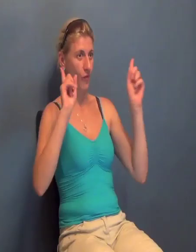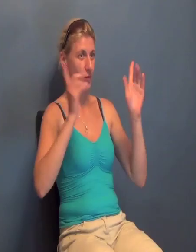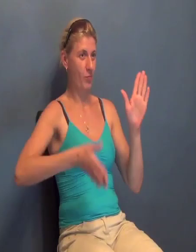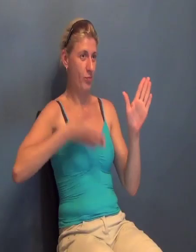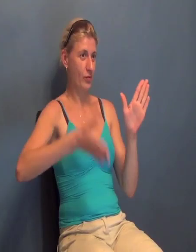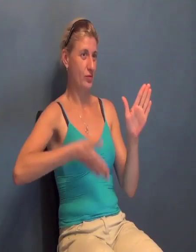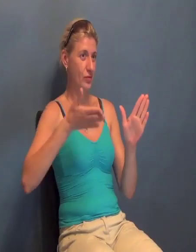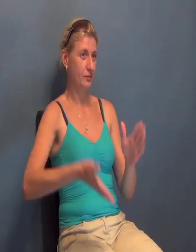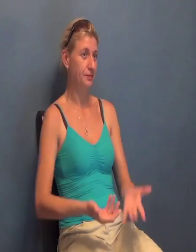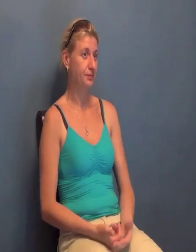Uwaga na pociąg.